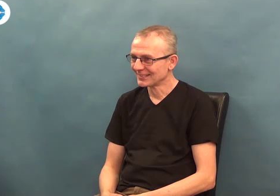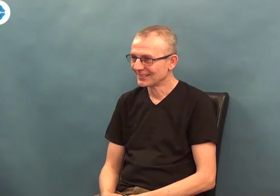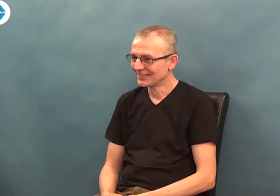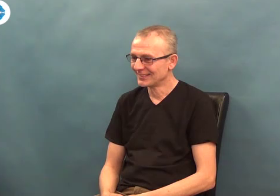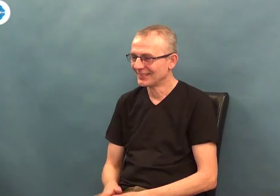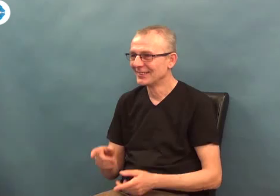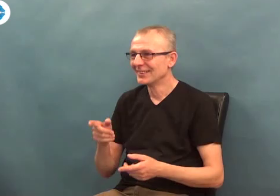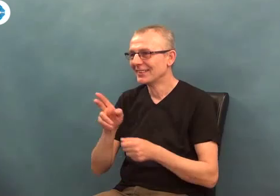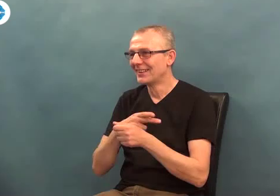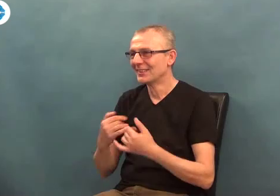Mamy różne terminy.